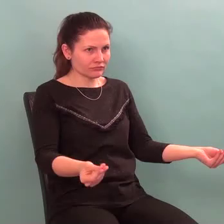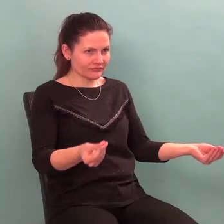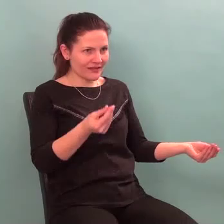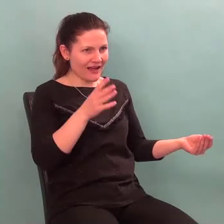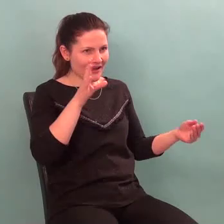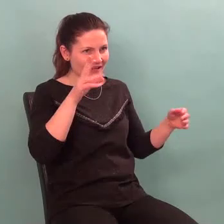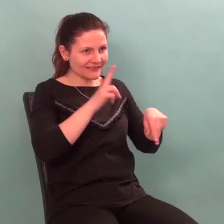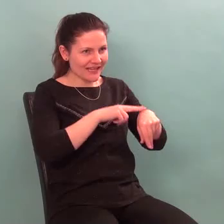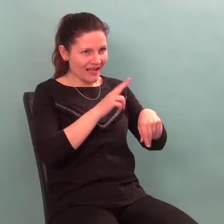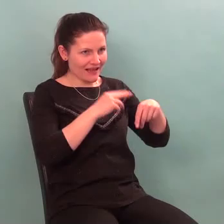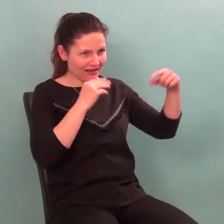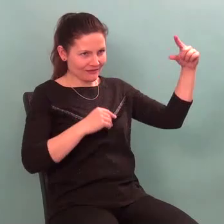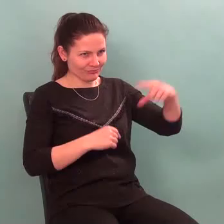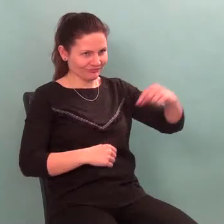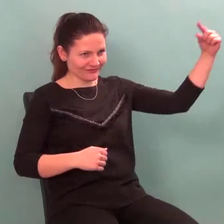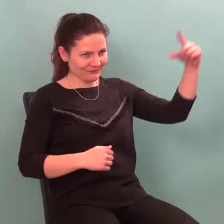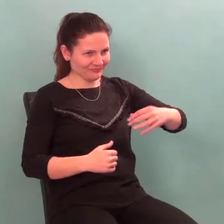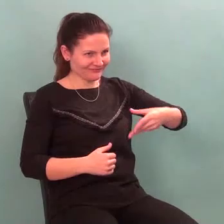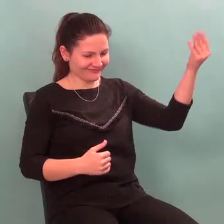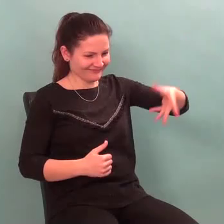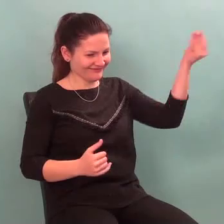A to ptaszek z zegara zabierał.